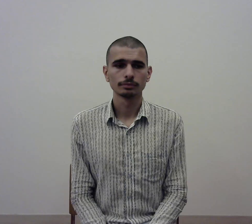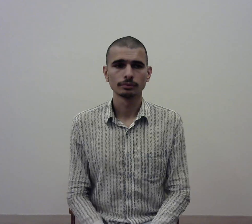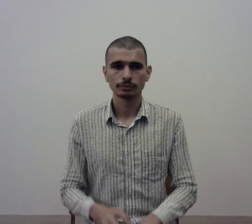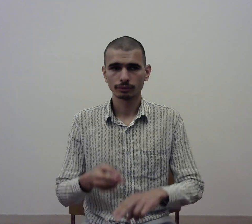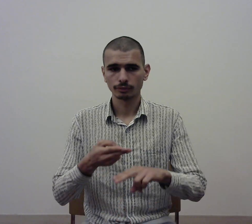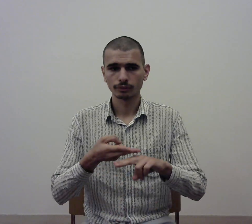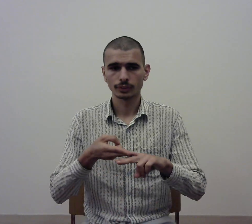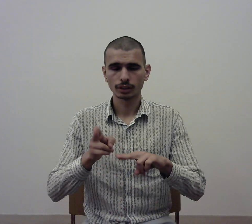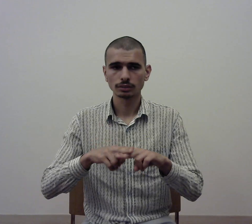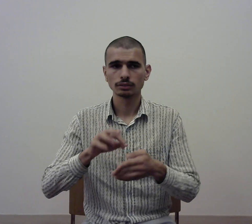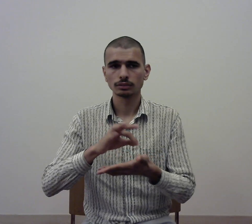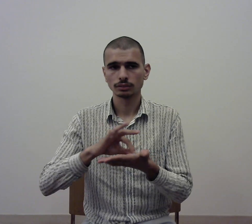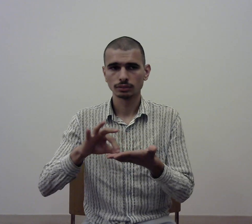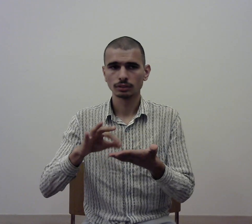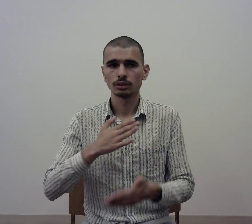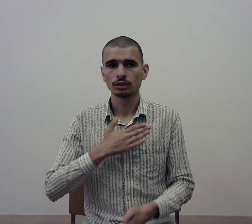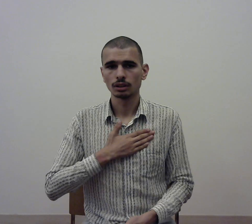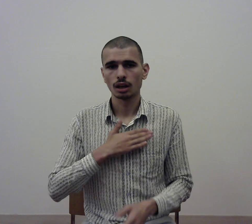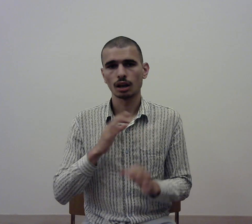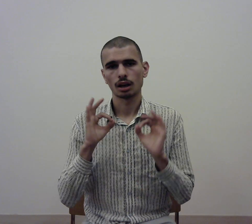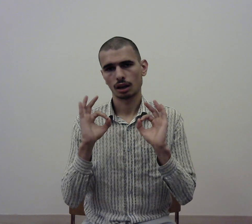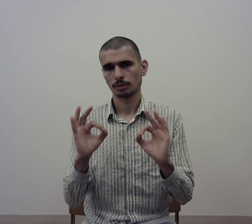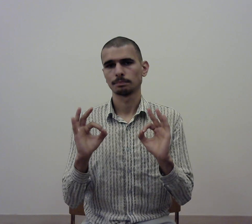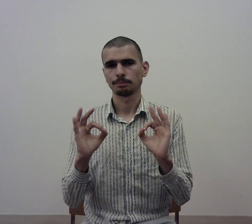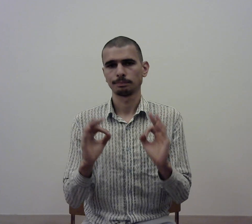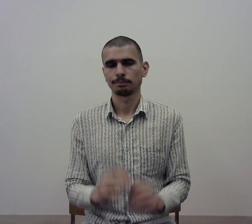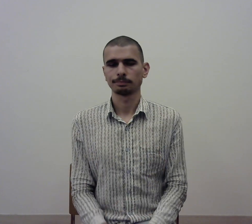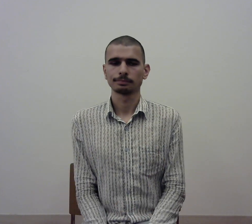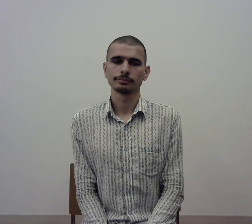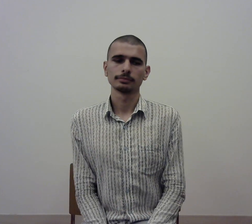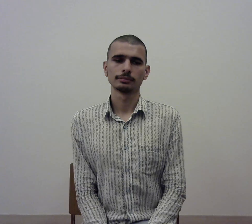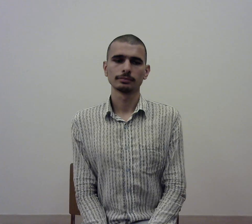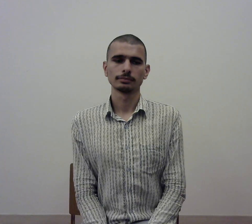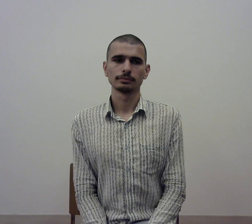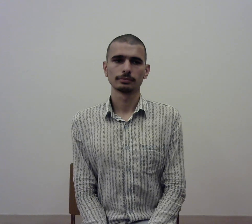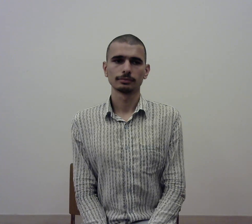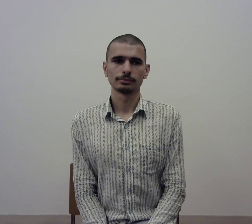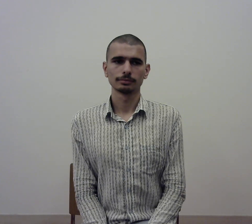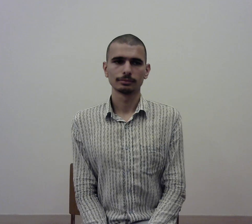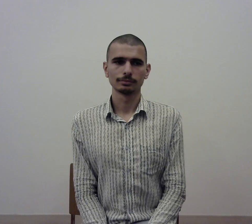Bu yazılar mənə aiddir